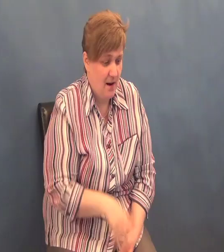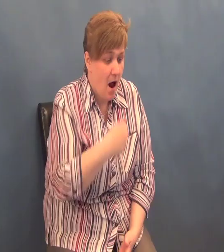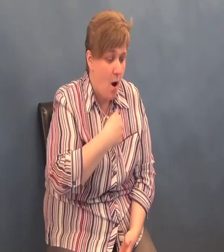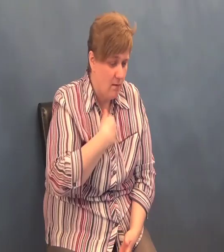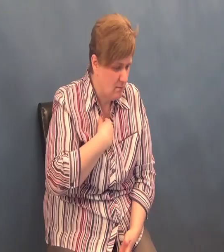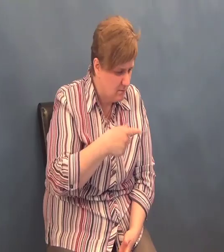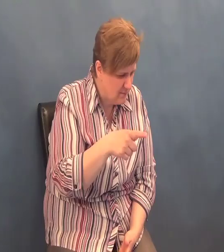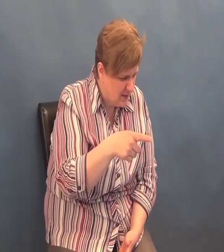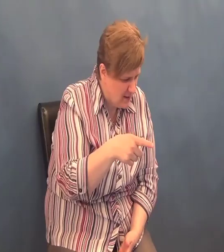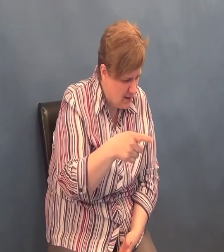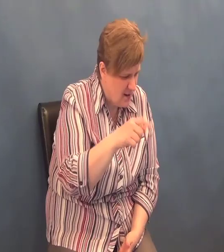Ja, ja, tutaj...